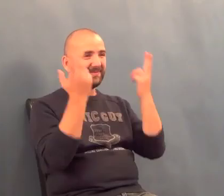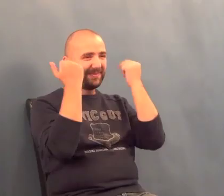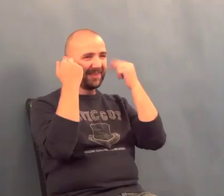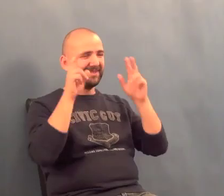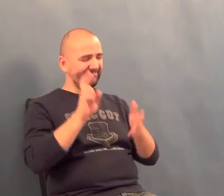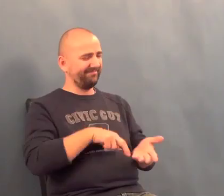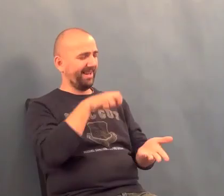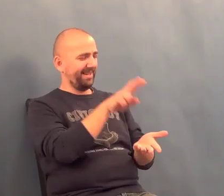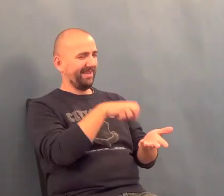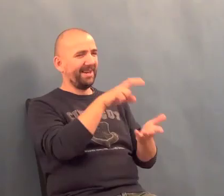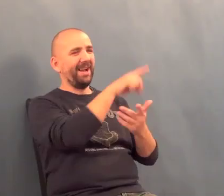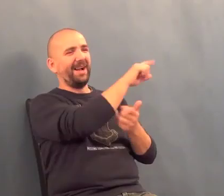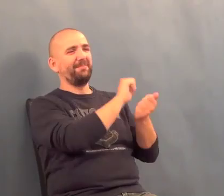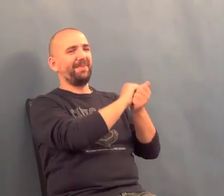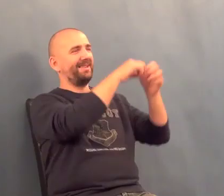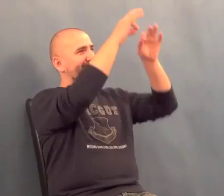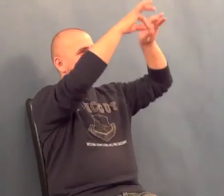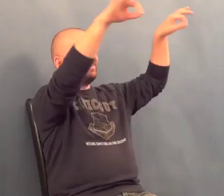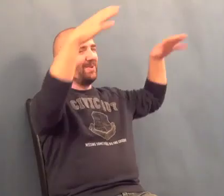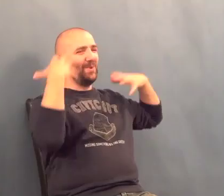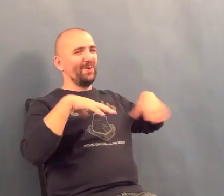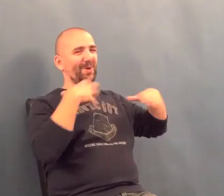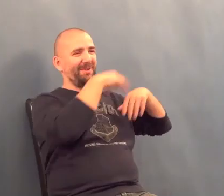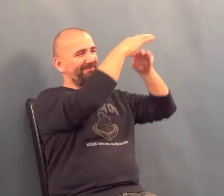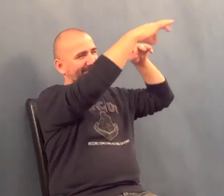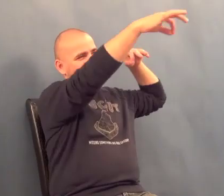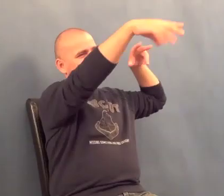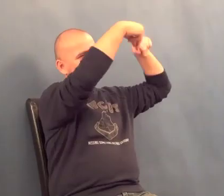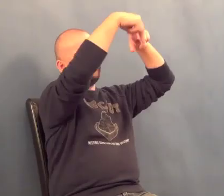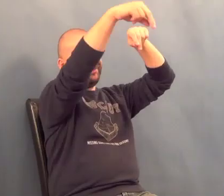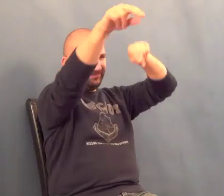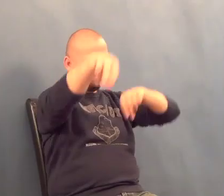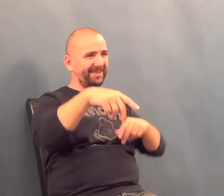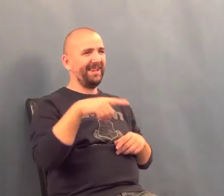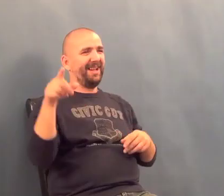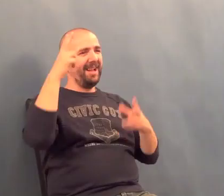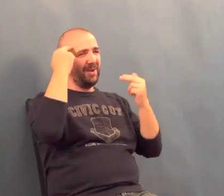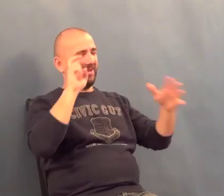Królik skacze, a tam na sznurze wisi rozwieszone pranie poprzypinane klamerkami.